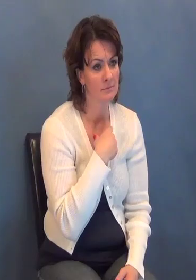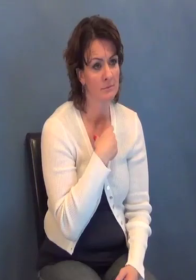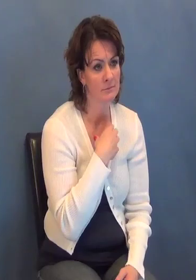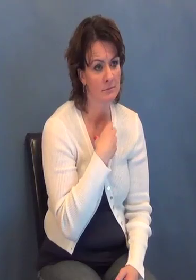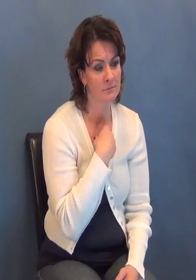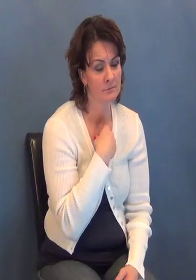Sama wrócisz.